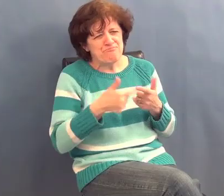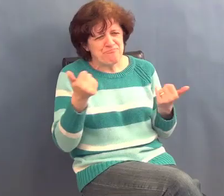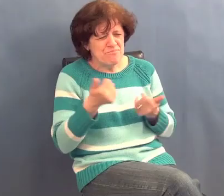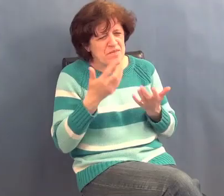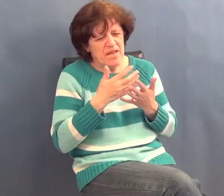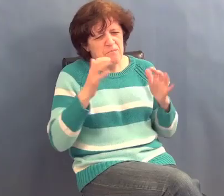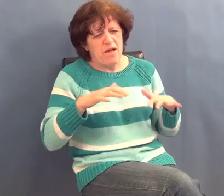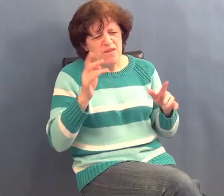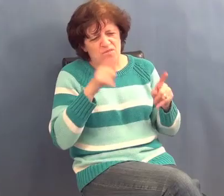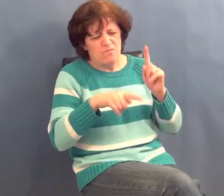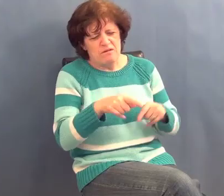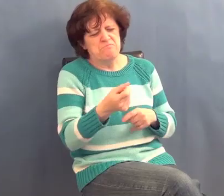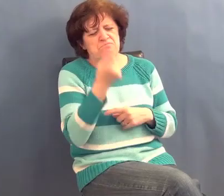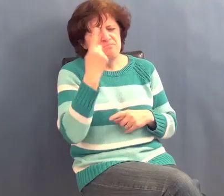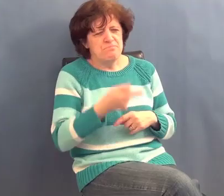Prysznic nie pasuje, tylko deszcz to normalnie.